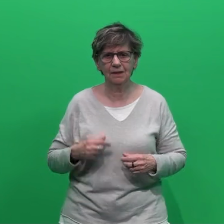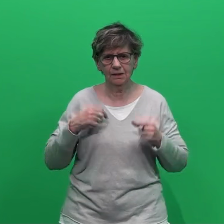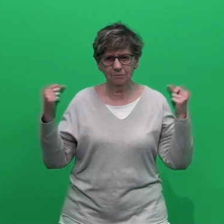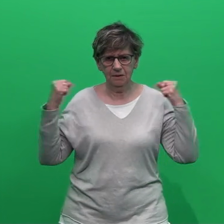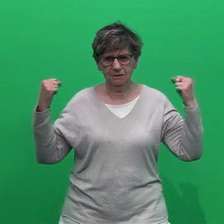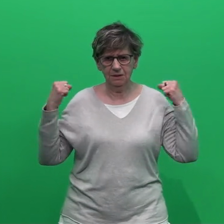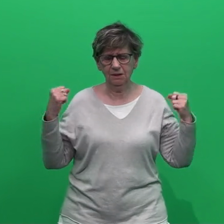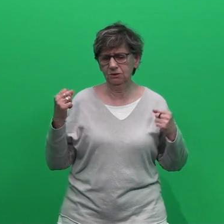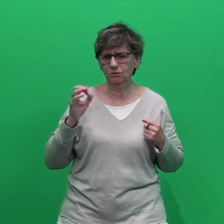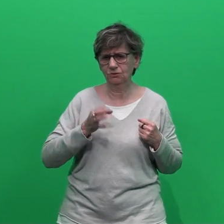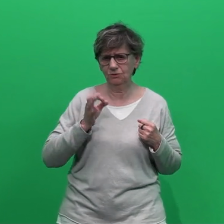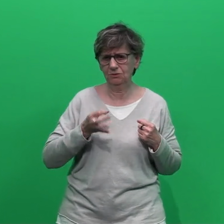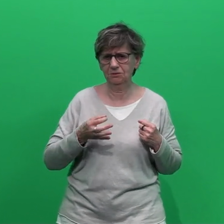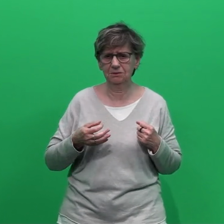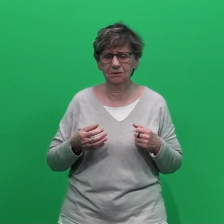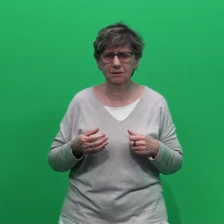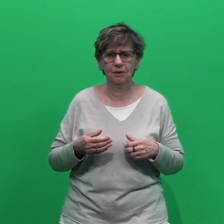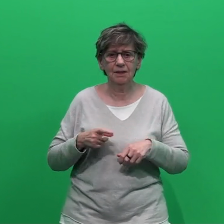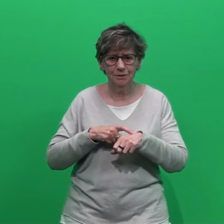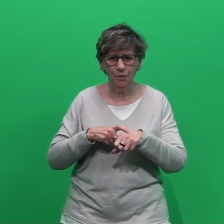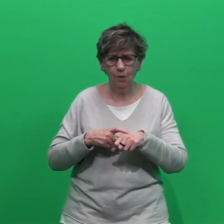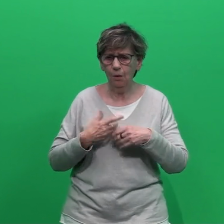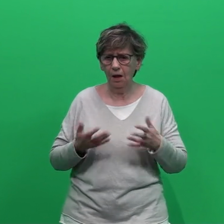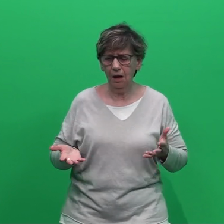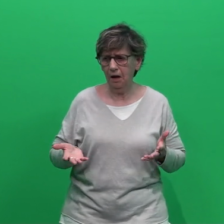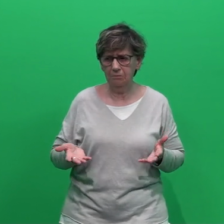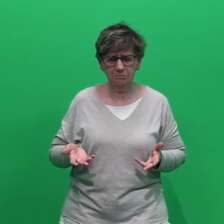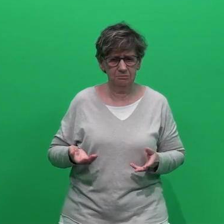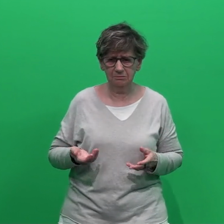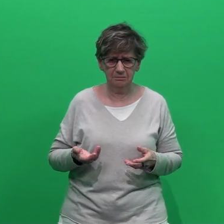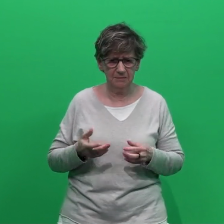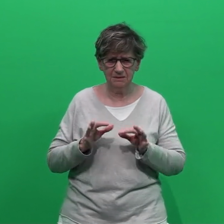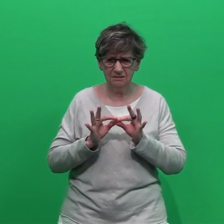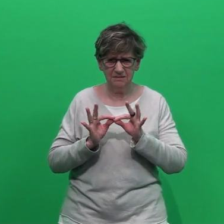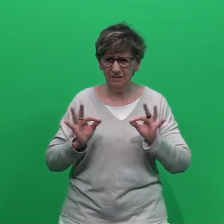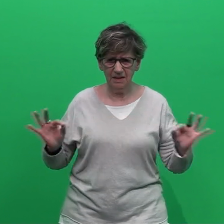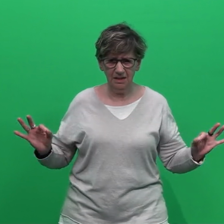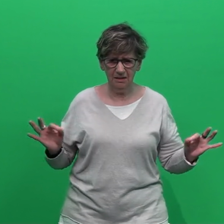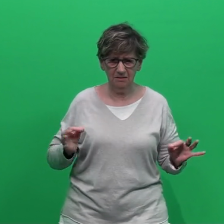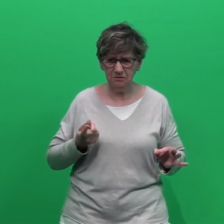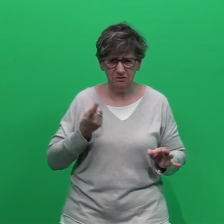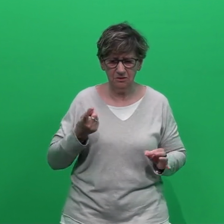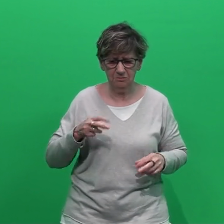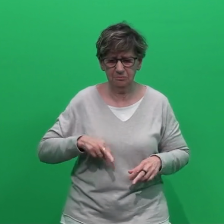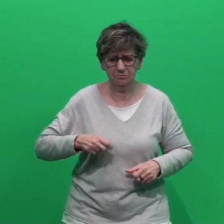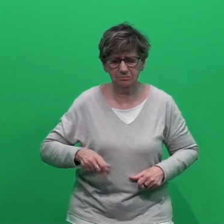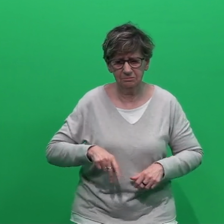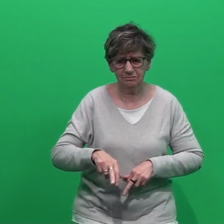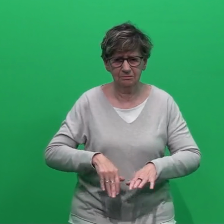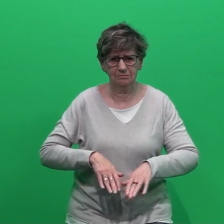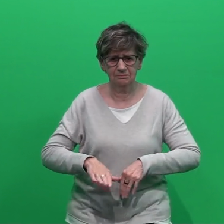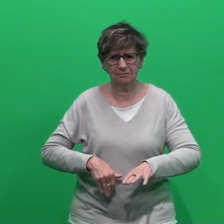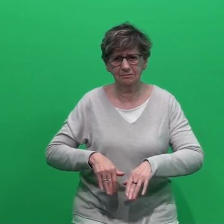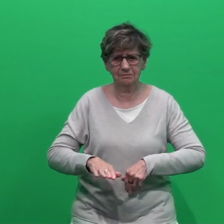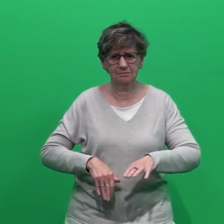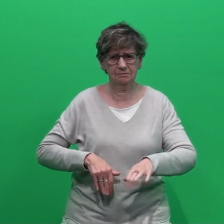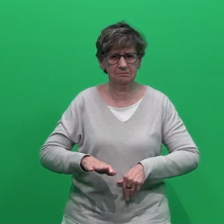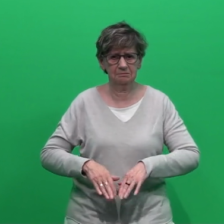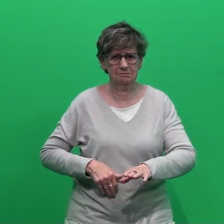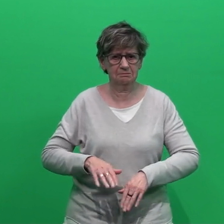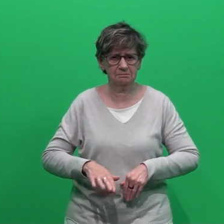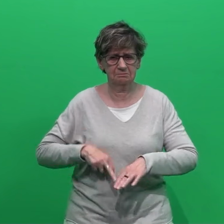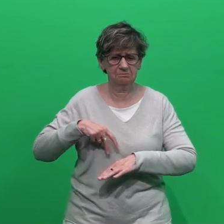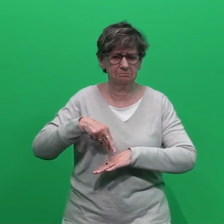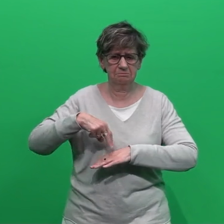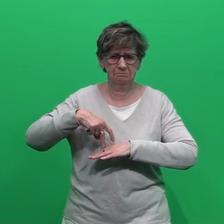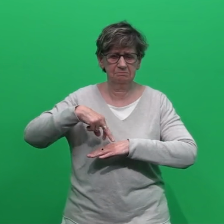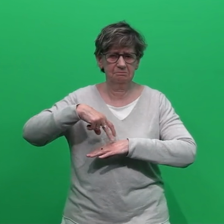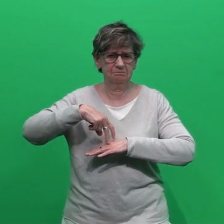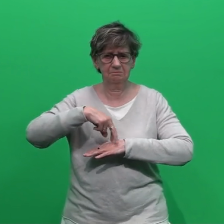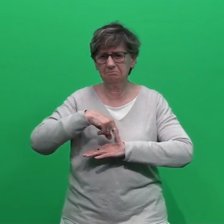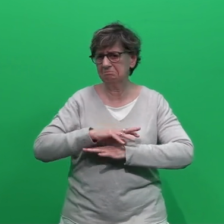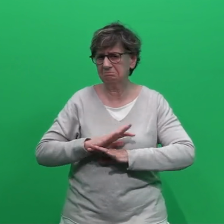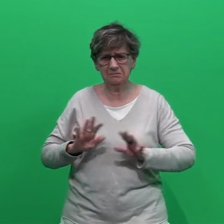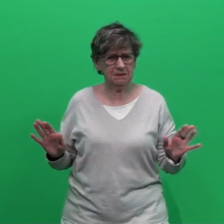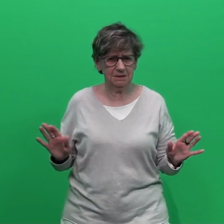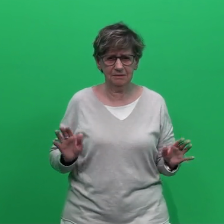Sí que faig exercici. Faig exercicis senzills, només camino, moc els peus endavant i enrere, i camino.